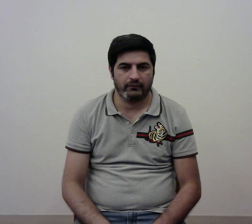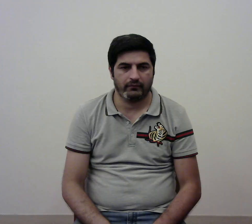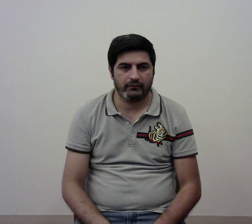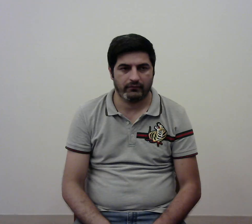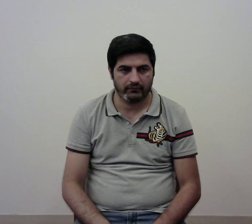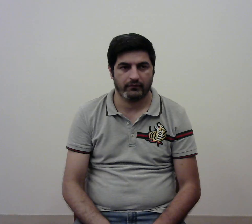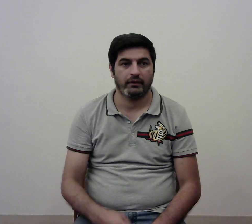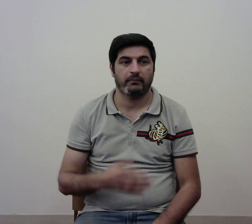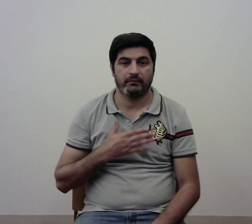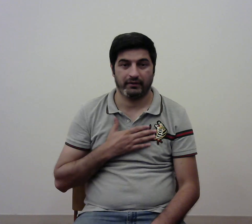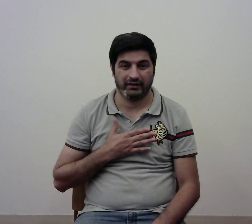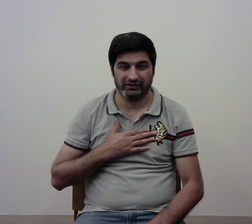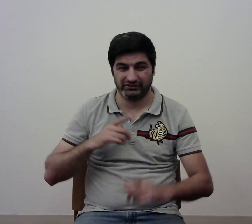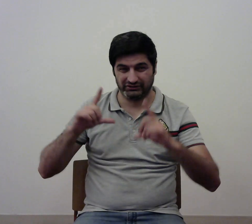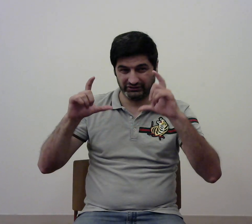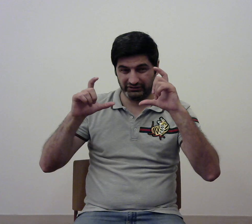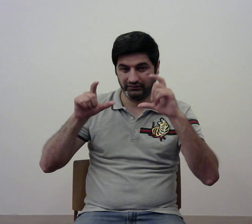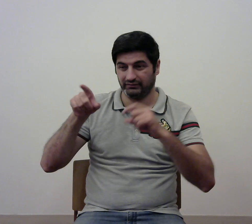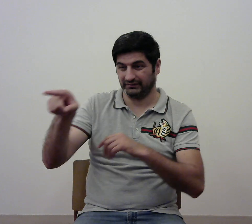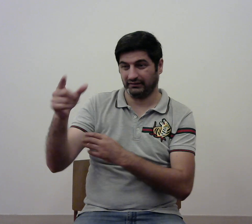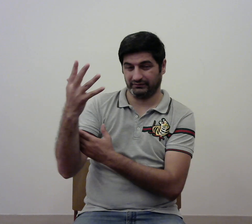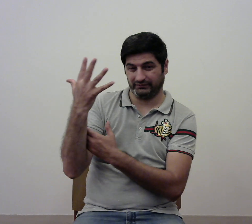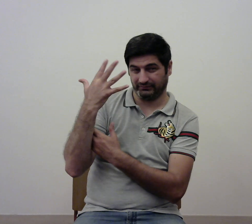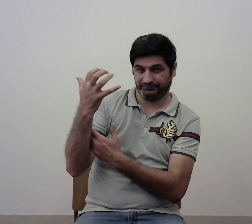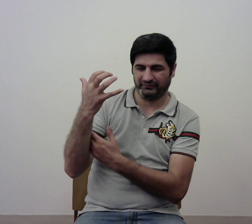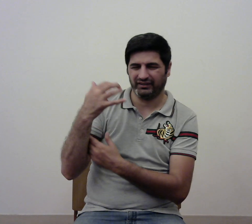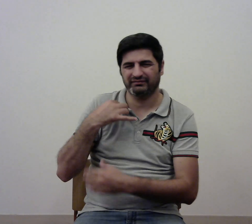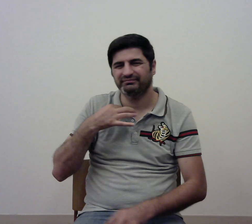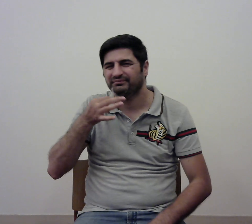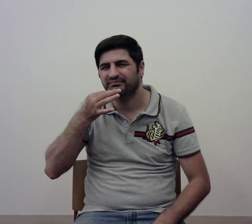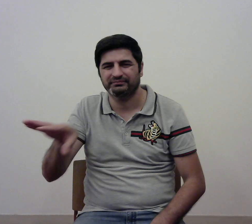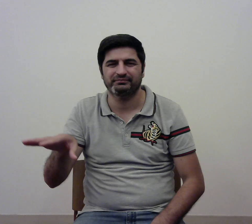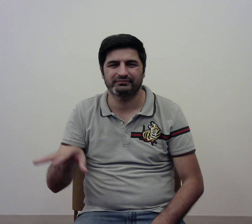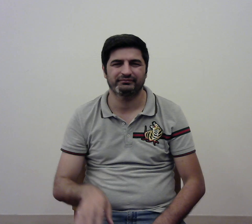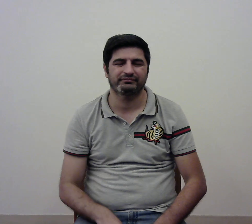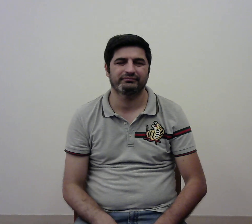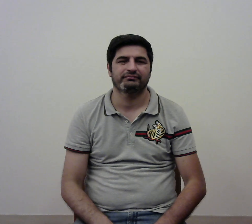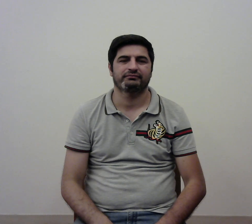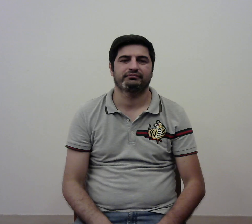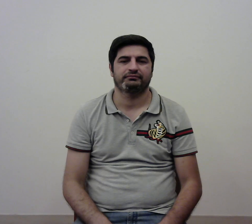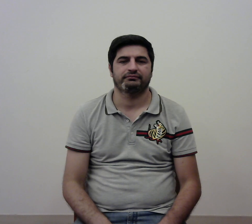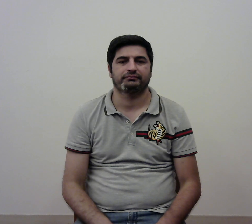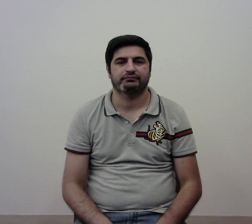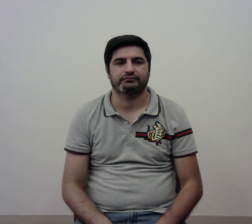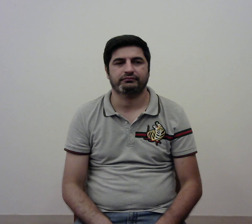Mənim şəkil çəkdirməkdən xoşum gəlir